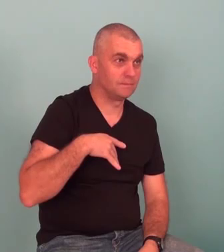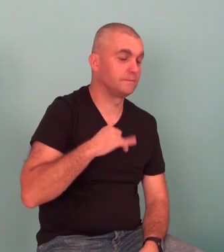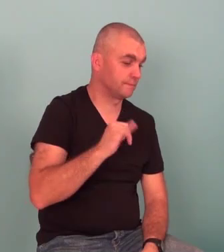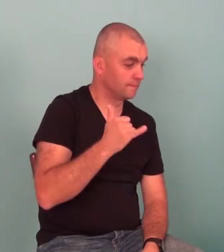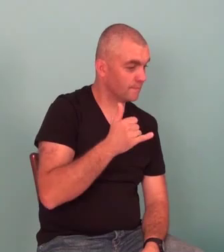Tak.